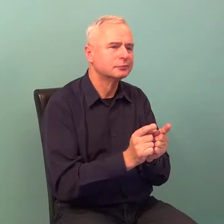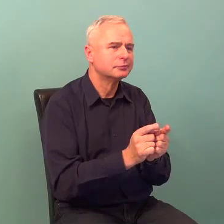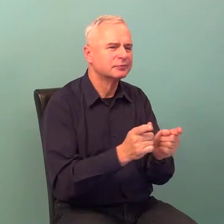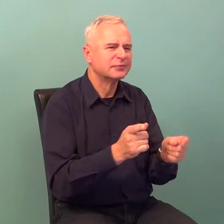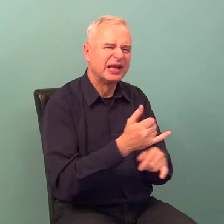W kawiarni nie.